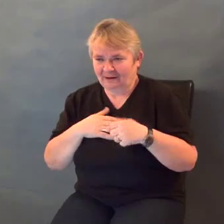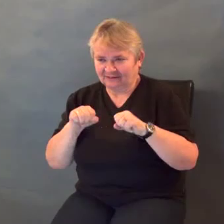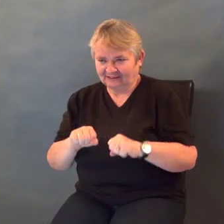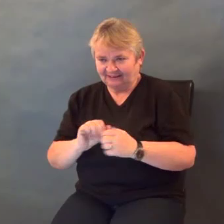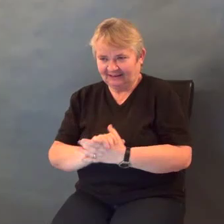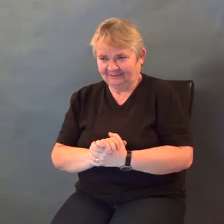Jestem zajęta.